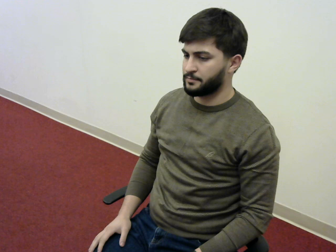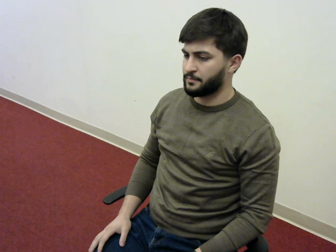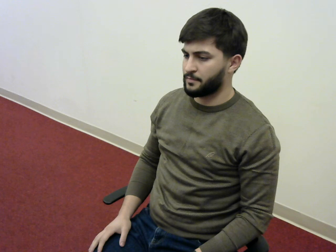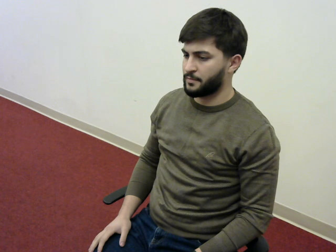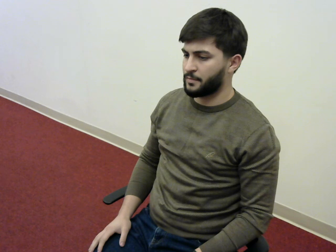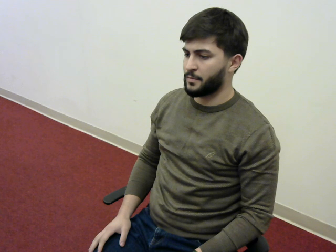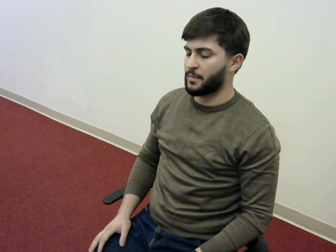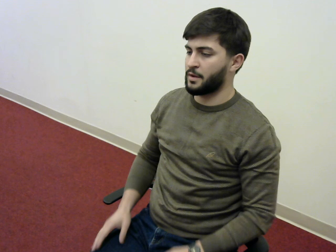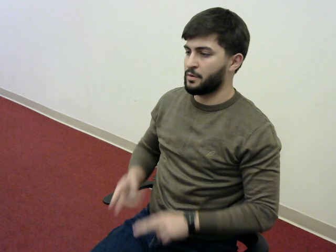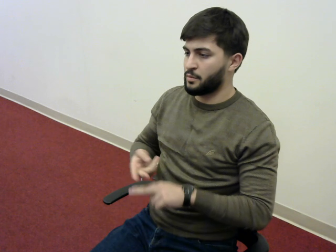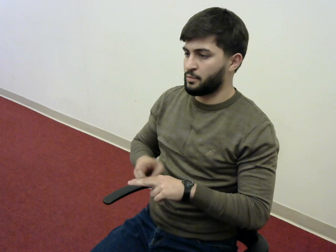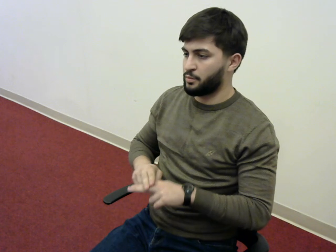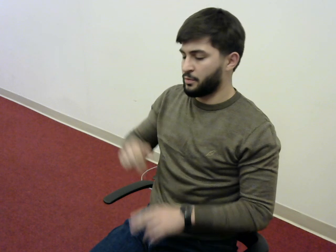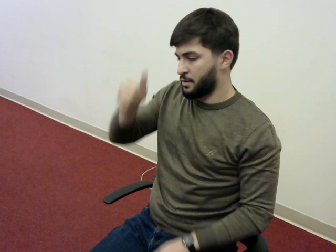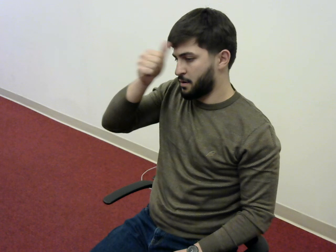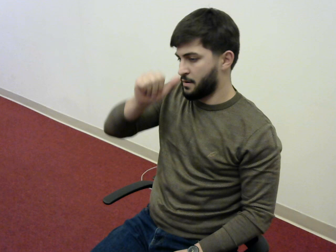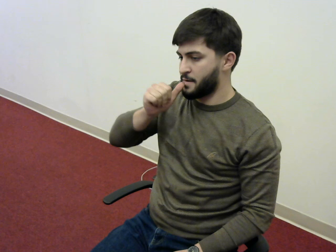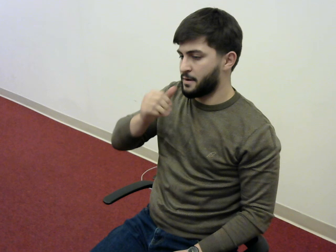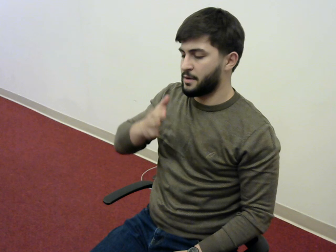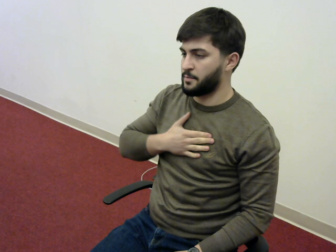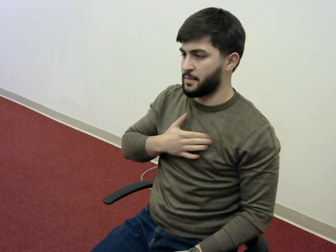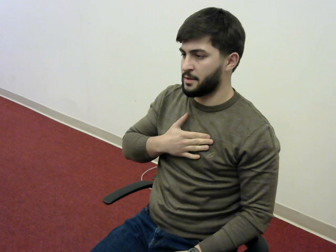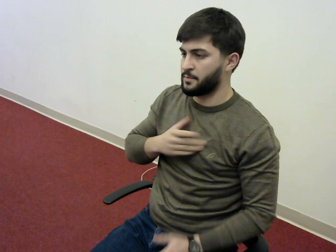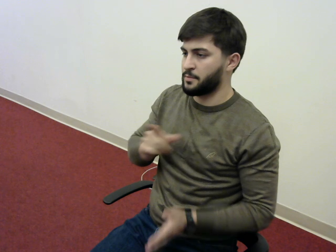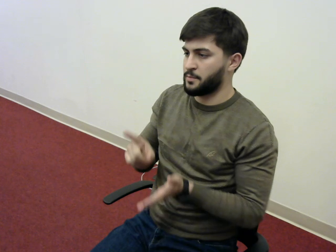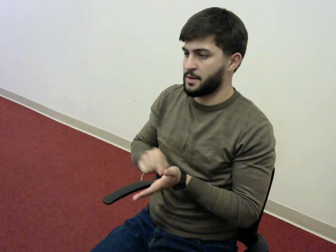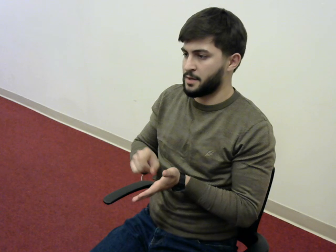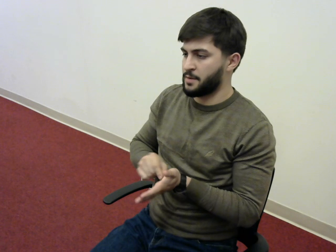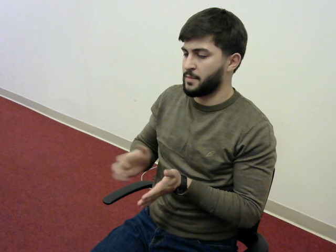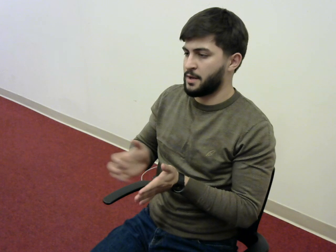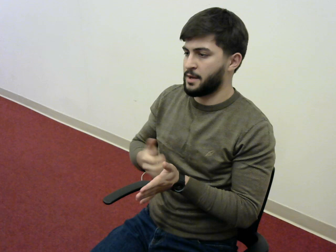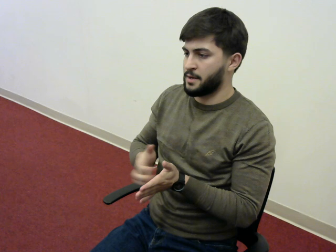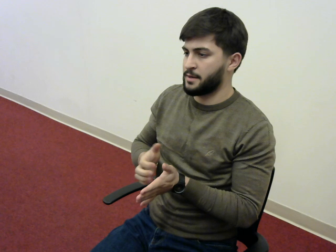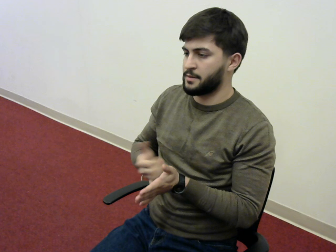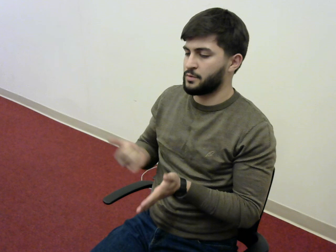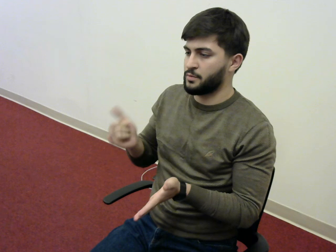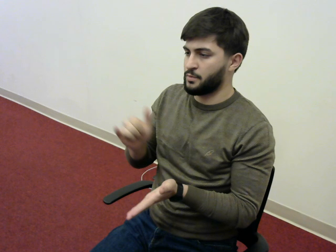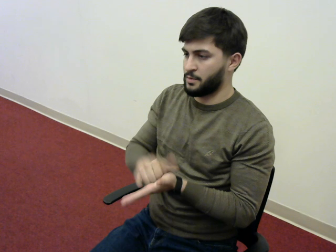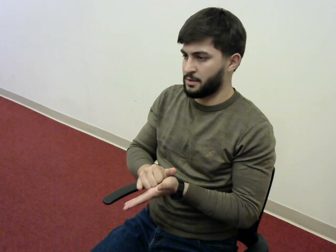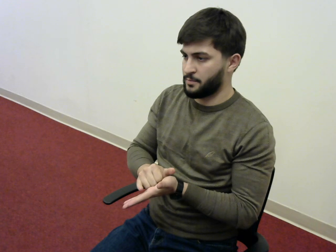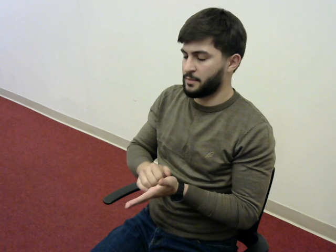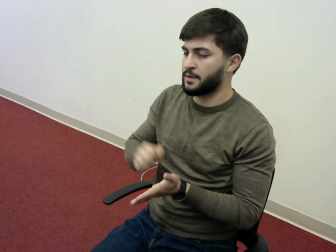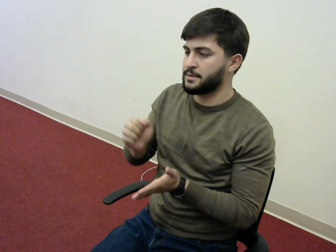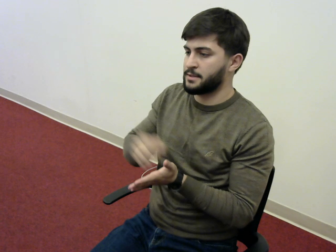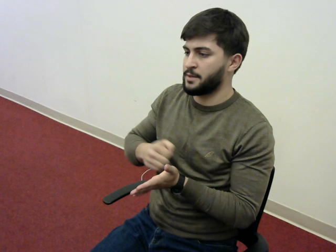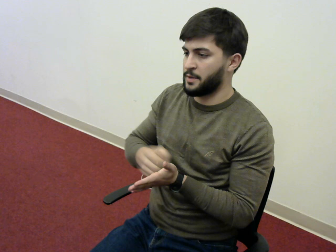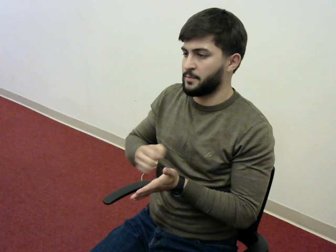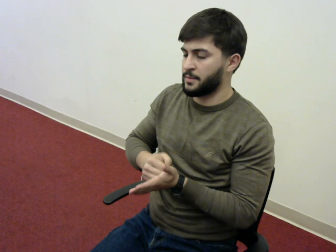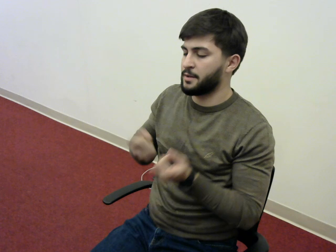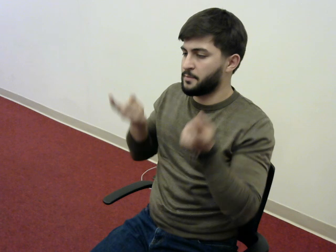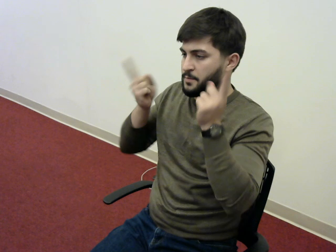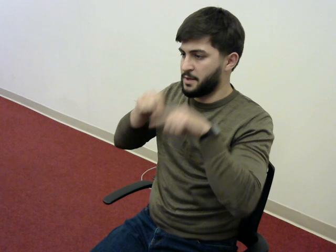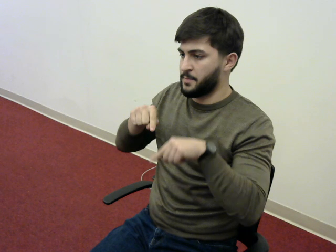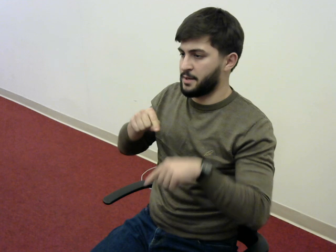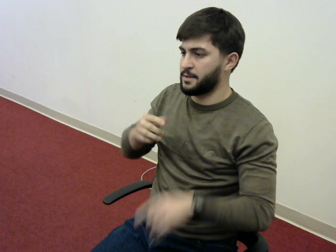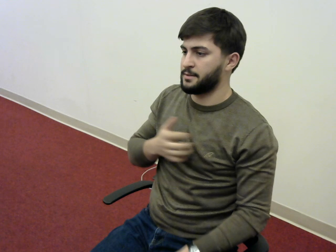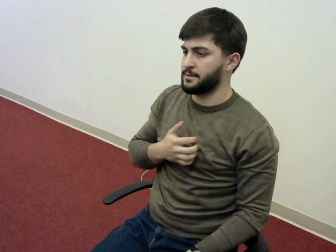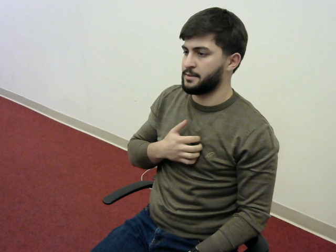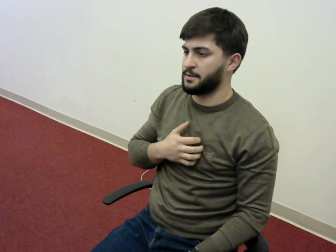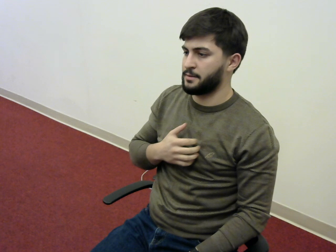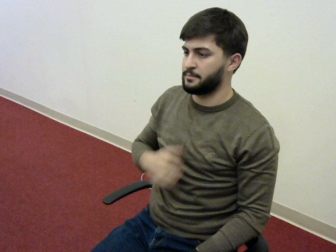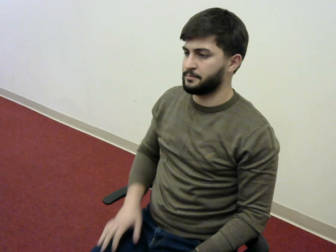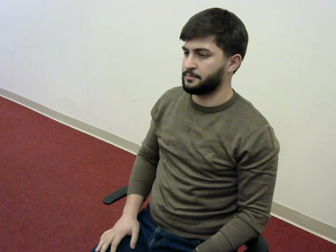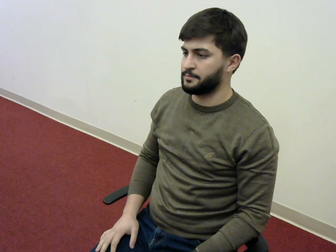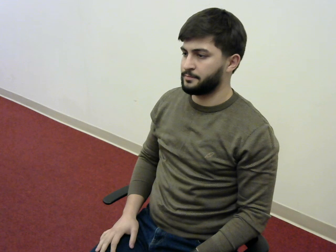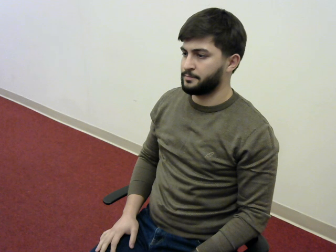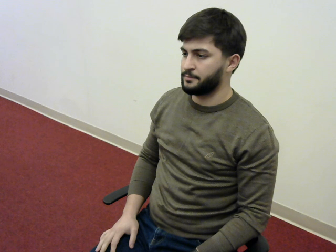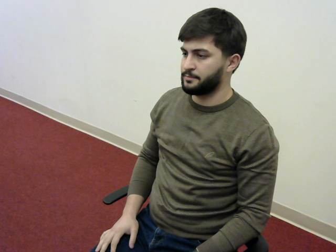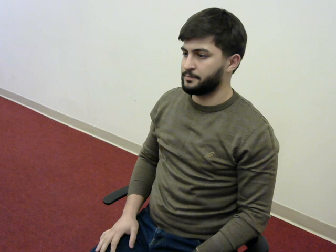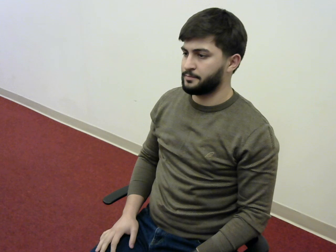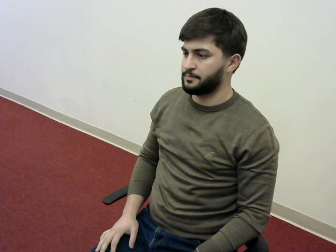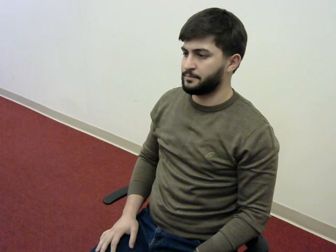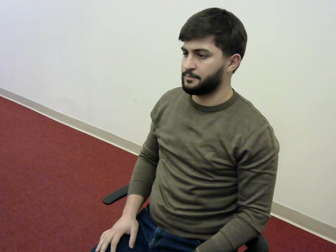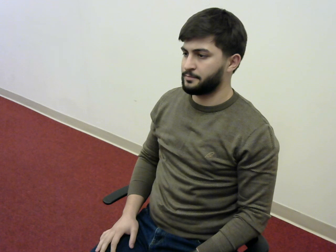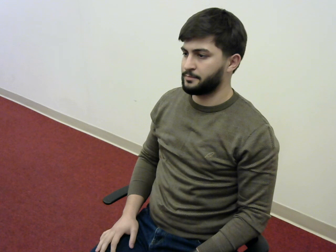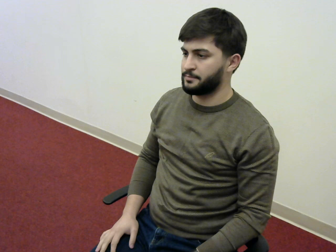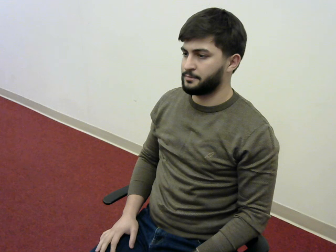Bu ay mənim pensiyam əksik yüklənib, səbəbini bilmək istəyirəm